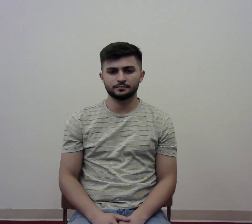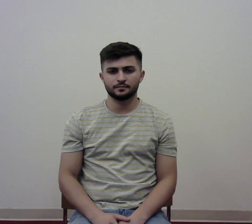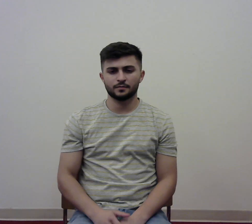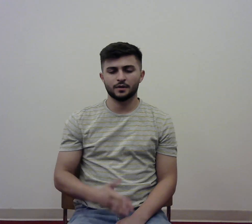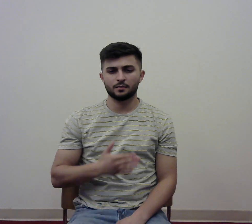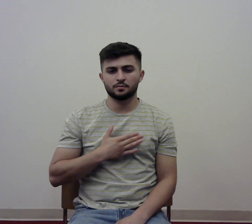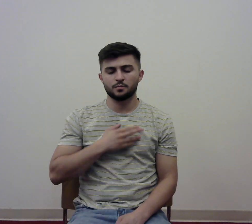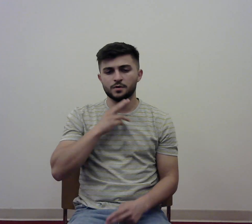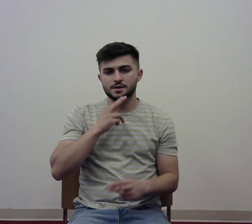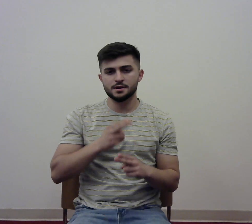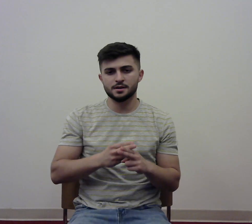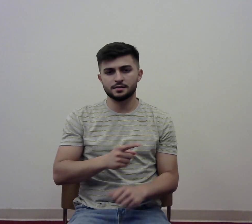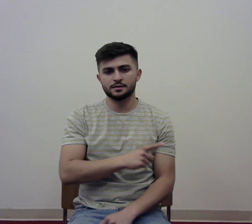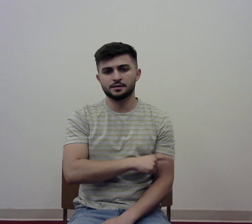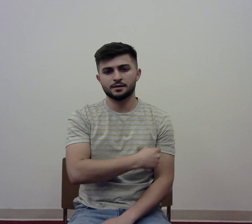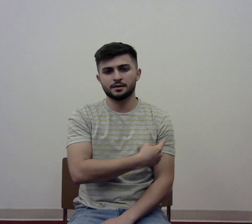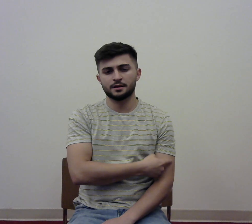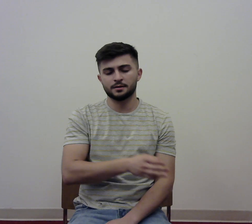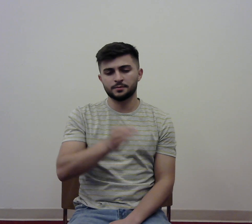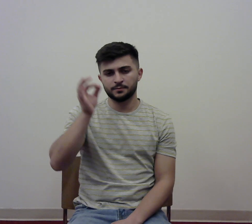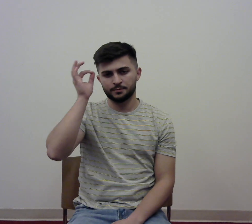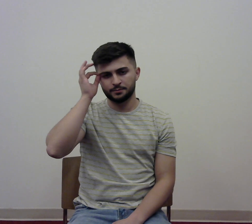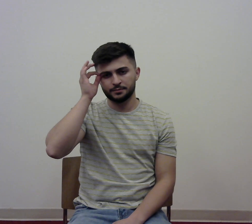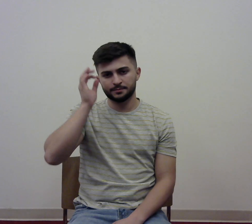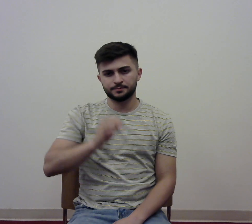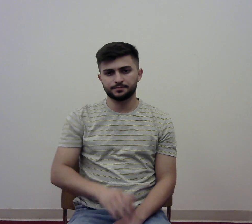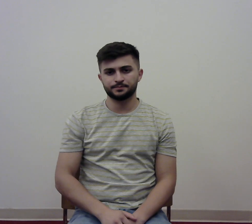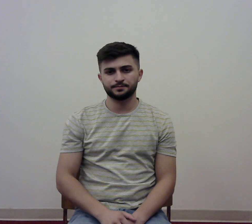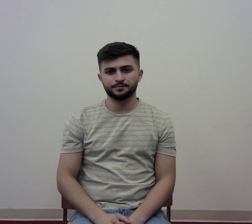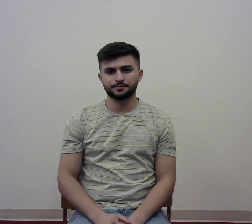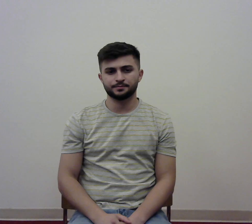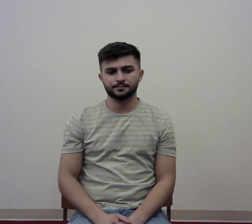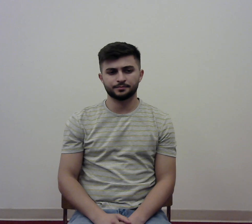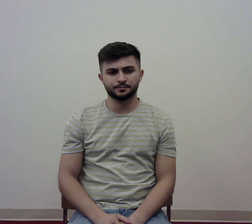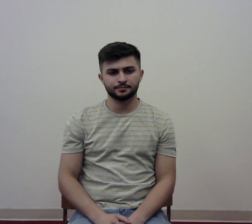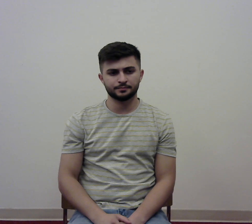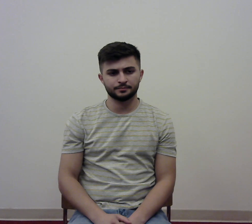Mənim bacım tibb bacısıdır